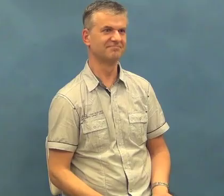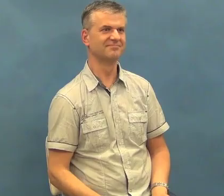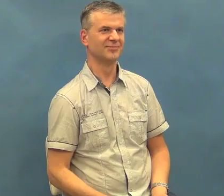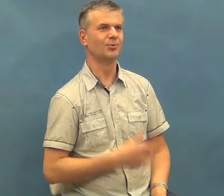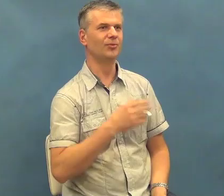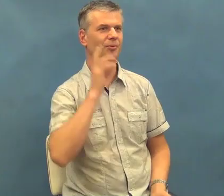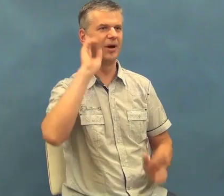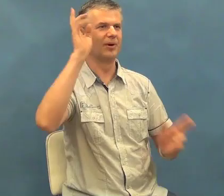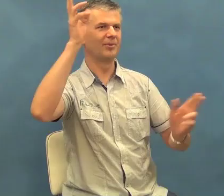Dźwięk alarmu.